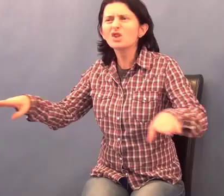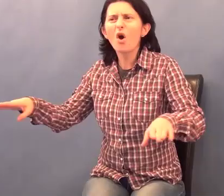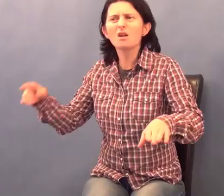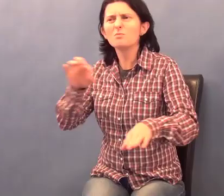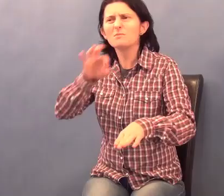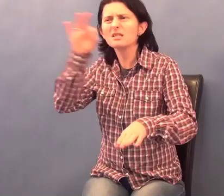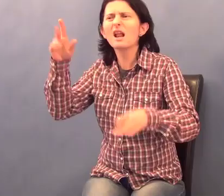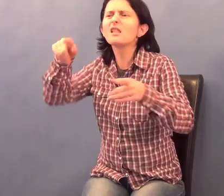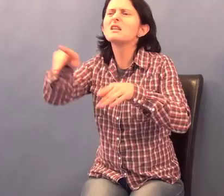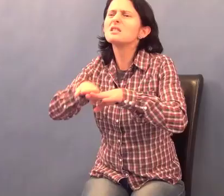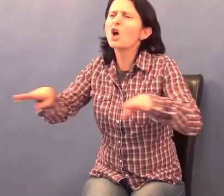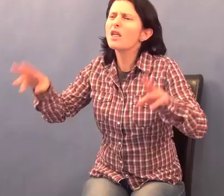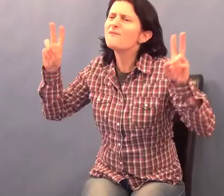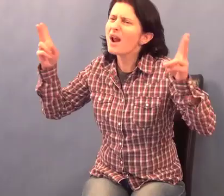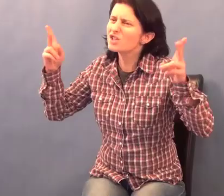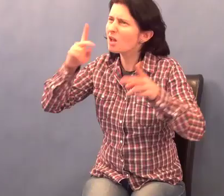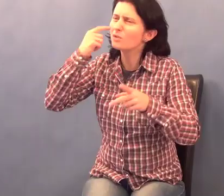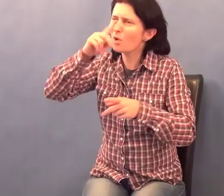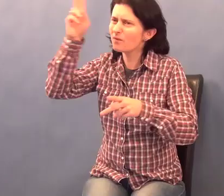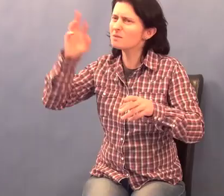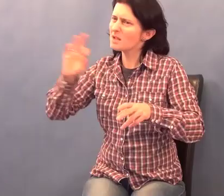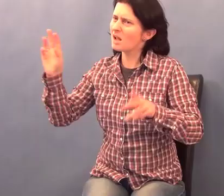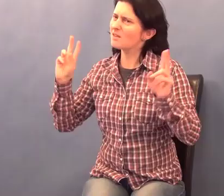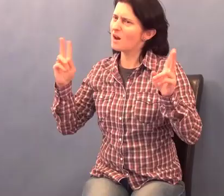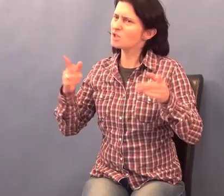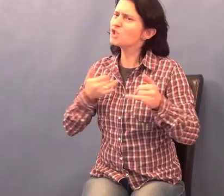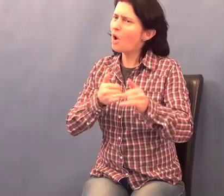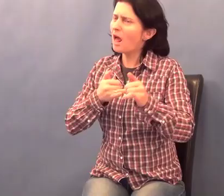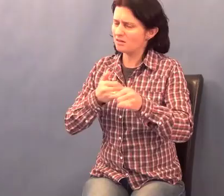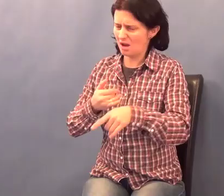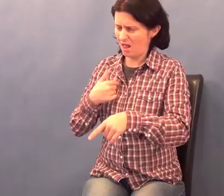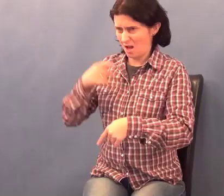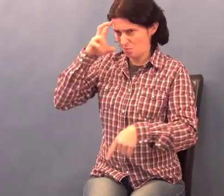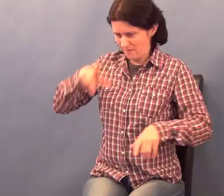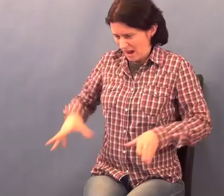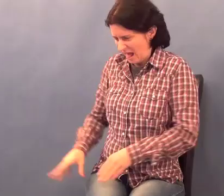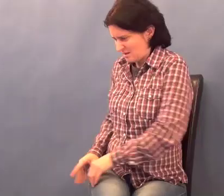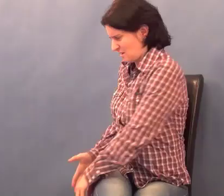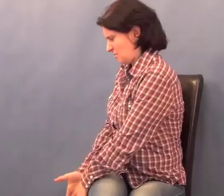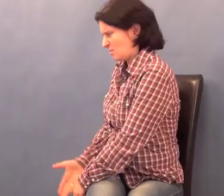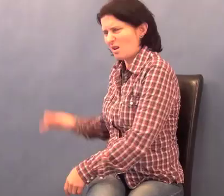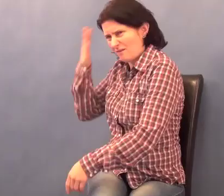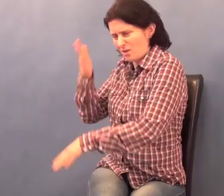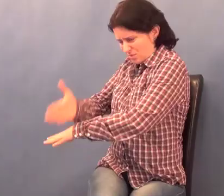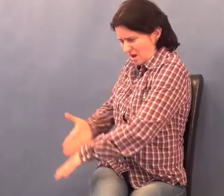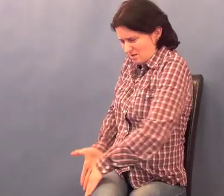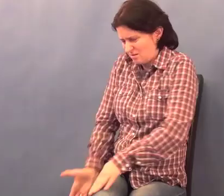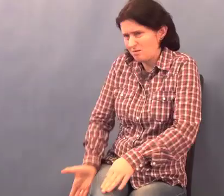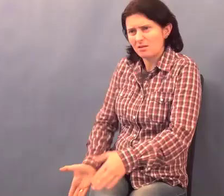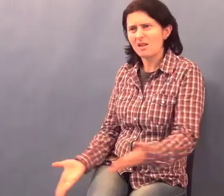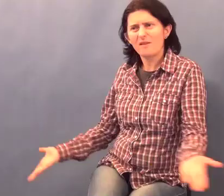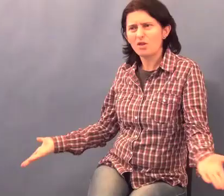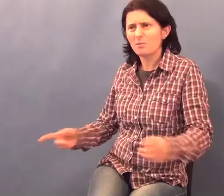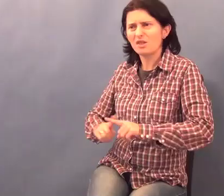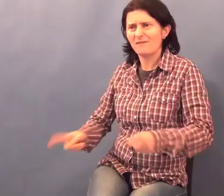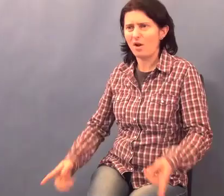Musi być specjalny stolik warsztatowy, taki jaki mają niektórzy stolarze. Specjalny stolik warsztatowy. Nie wolno ludziom piłować na siedząco.